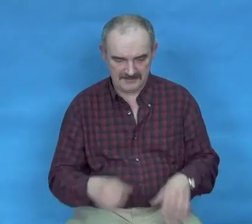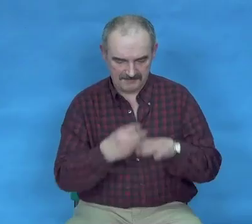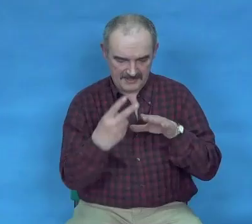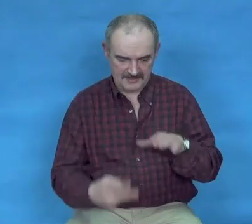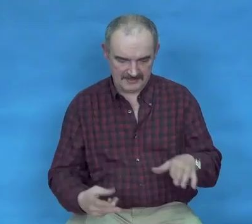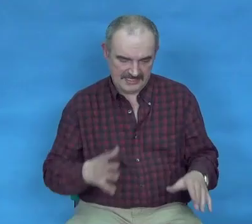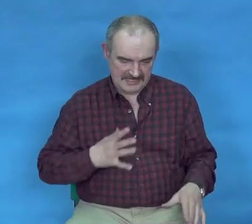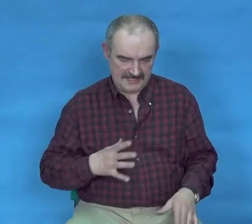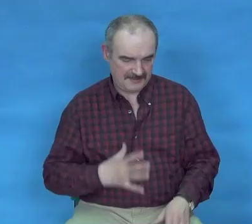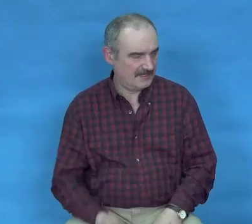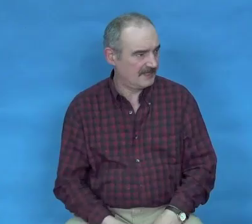Niebezpieczny upadek.